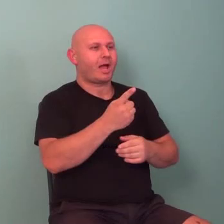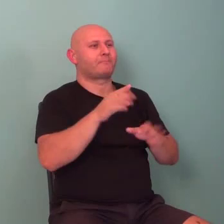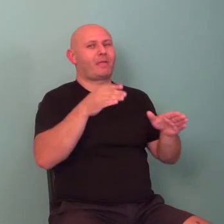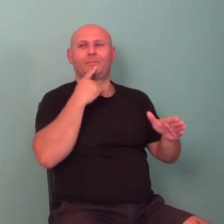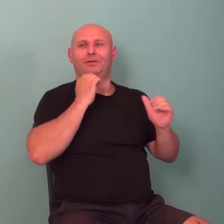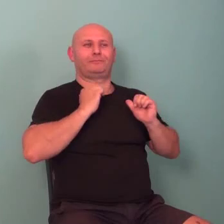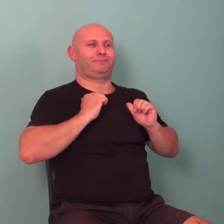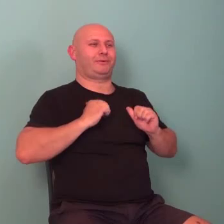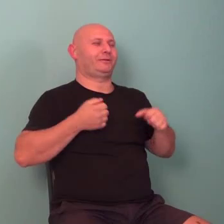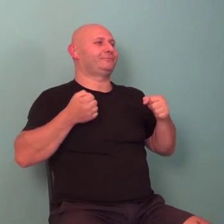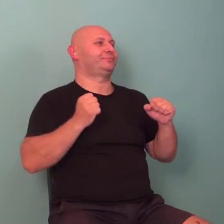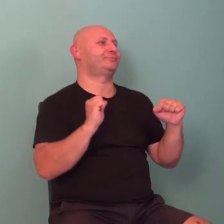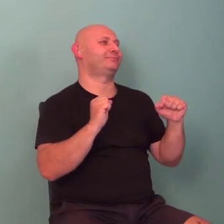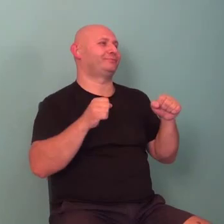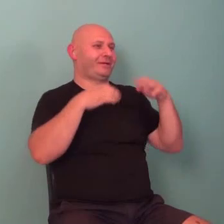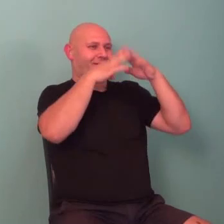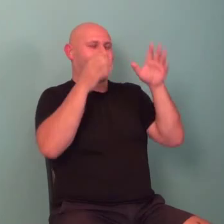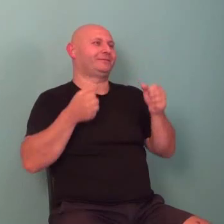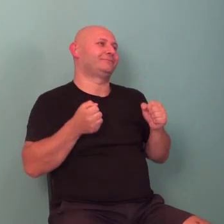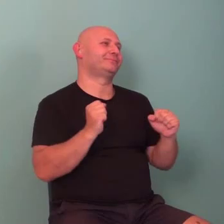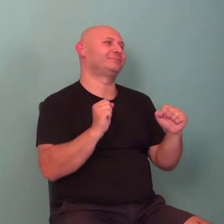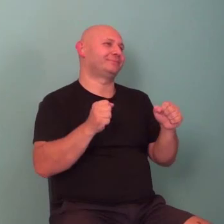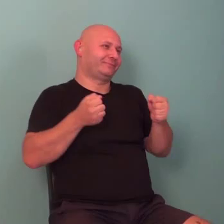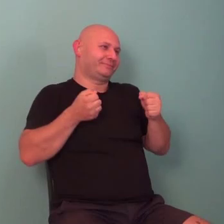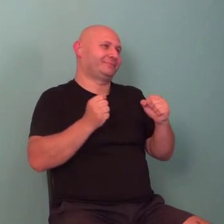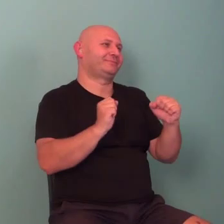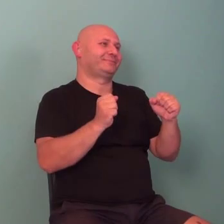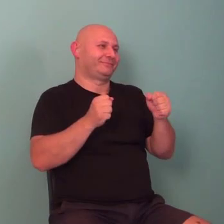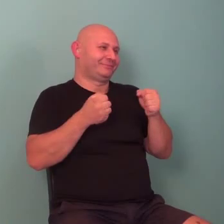A ptaszek jest spokojny i huśta się na huśtawce w klatce.